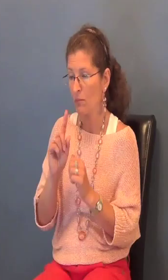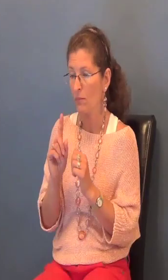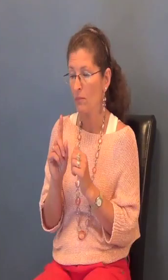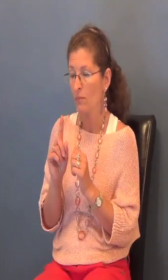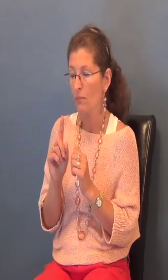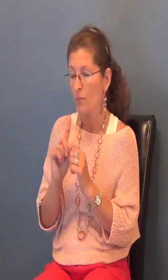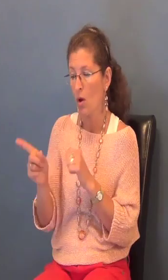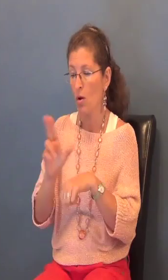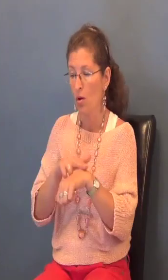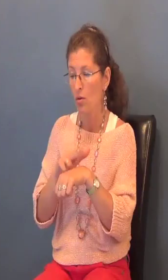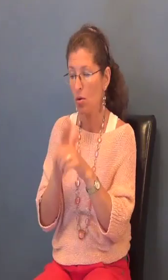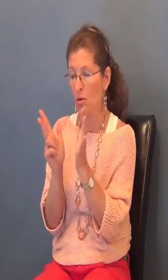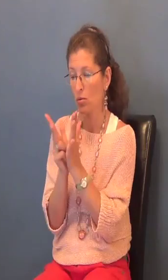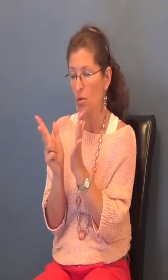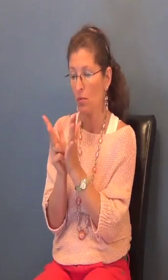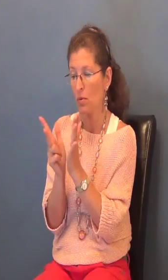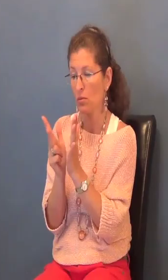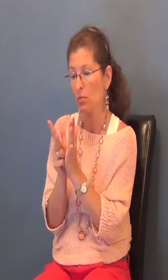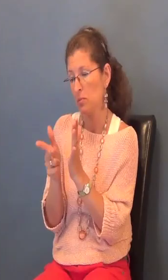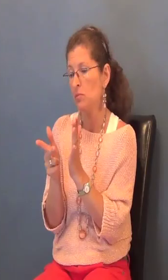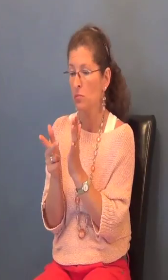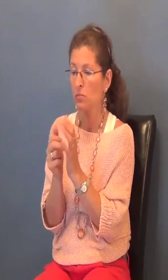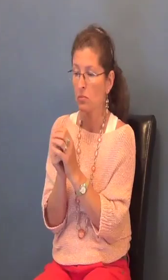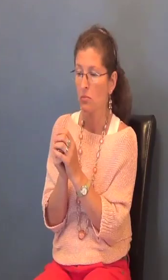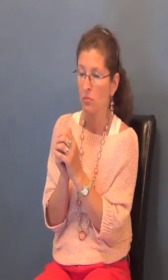Po godzinie osiemnastej?